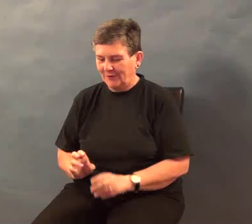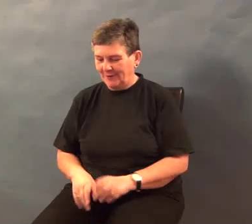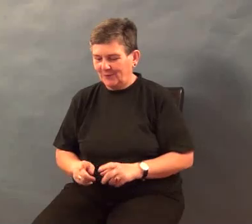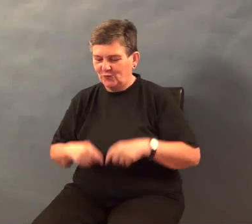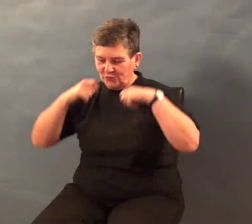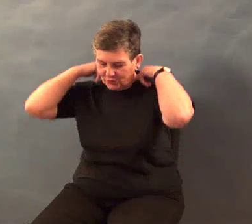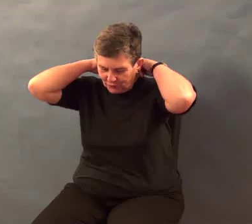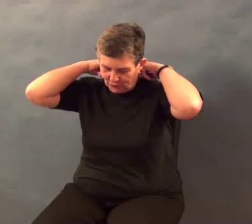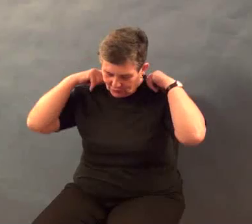Zakłada chustę na szyję.